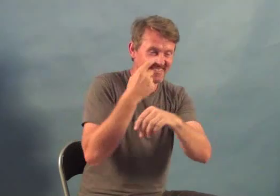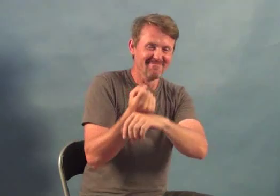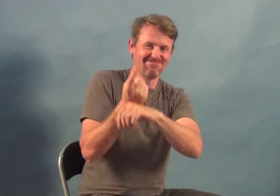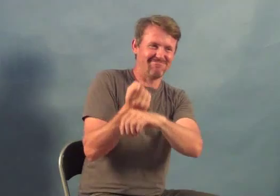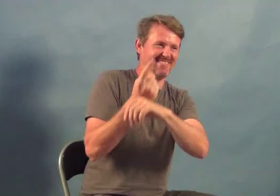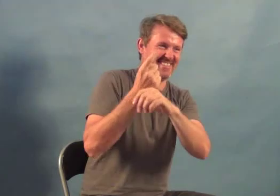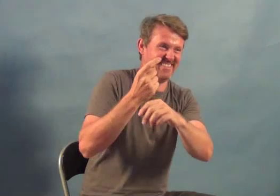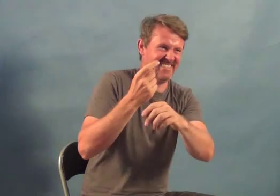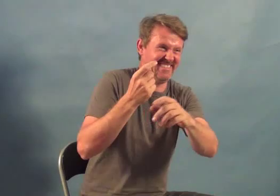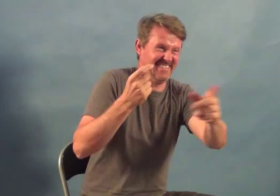Rzucał kamieniem.